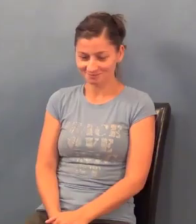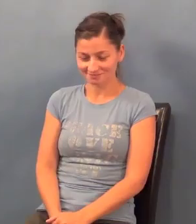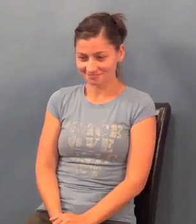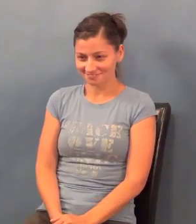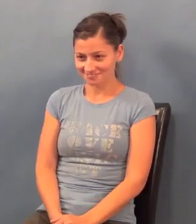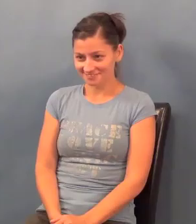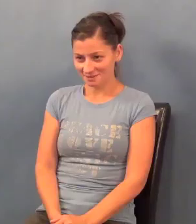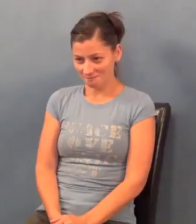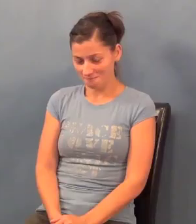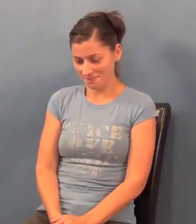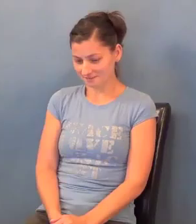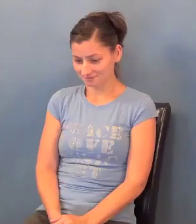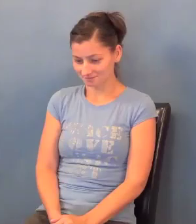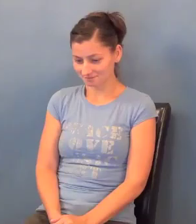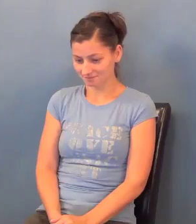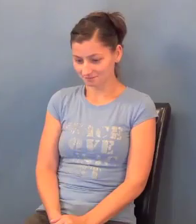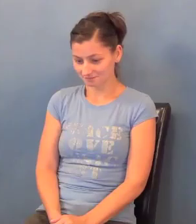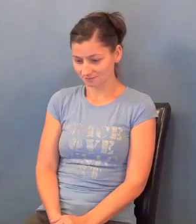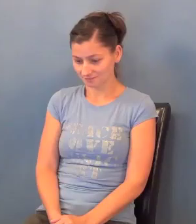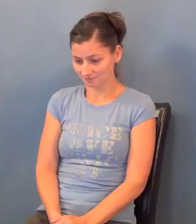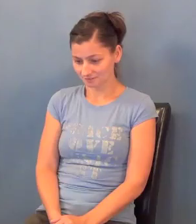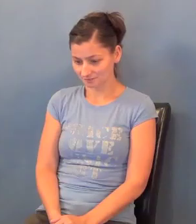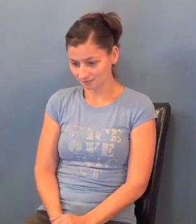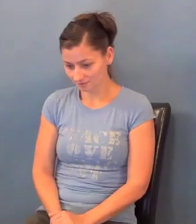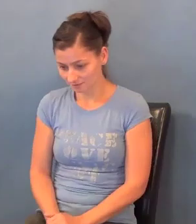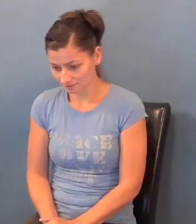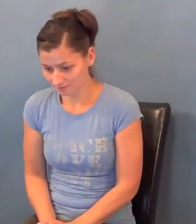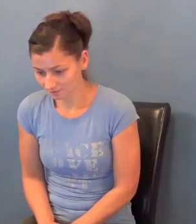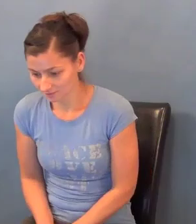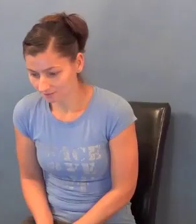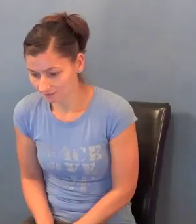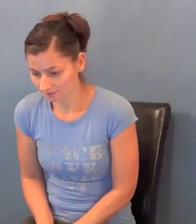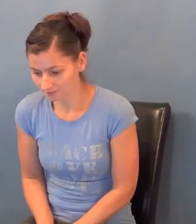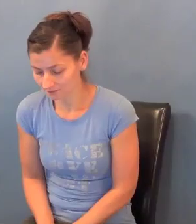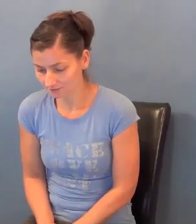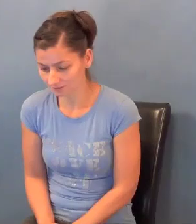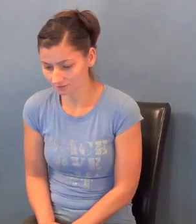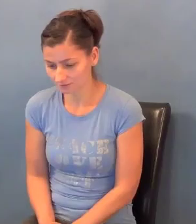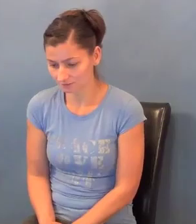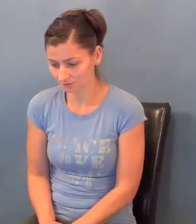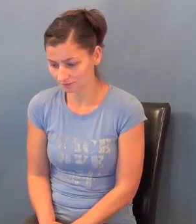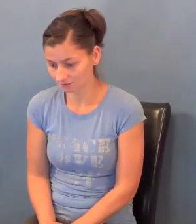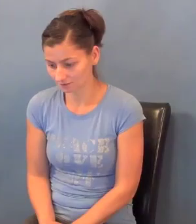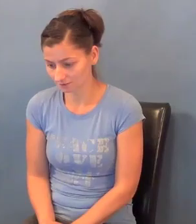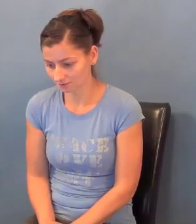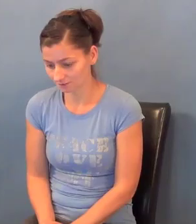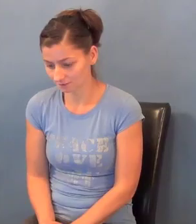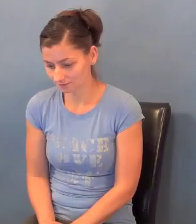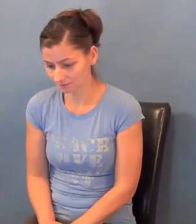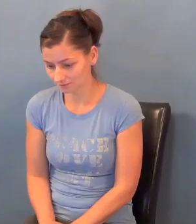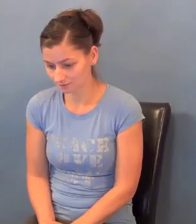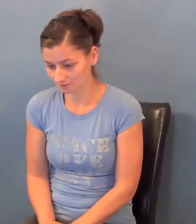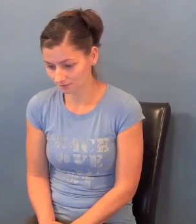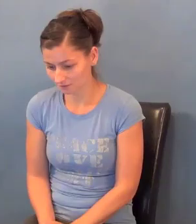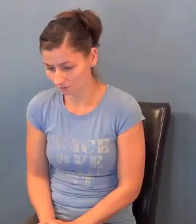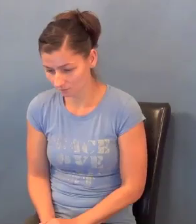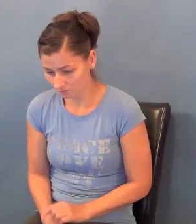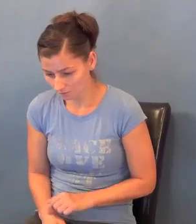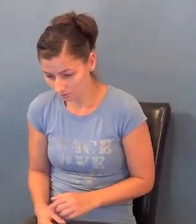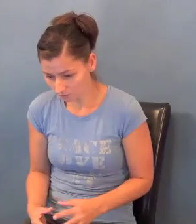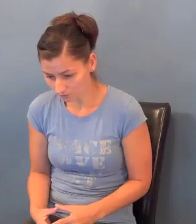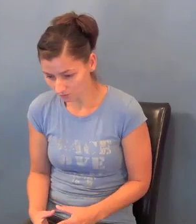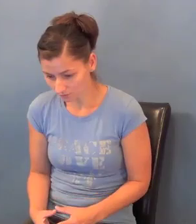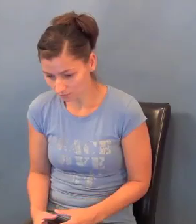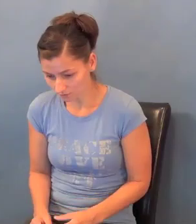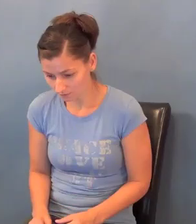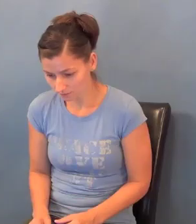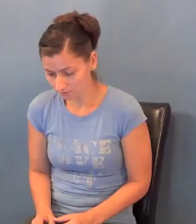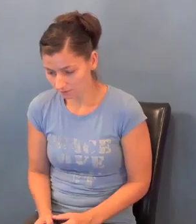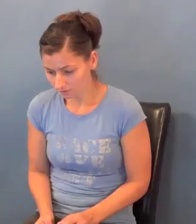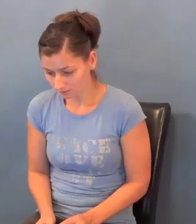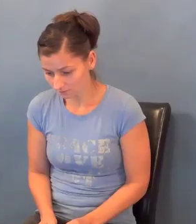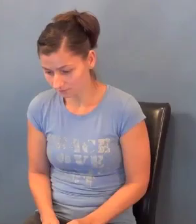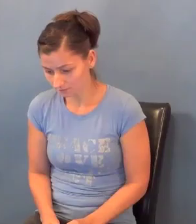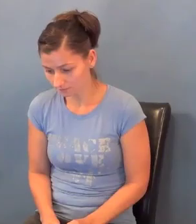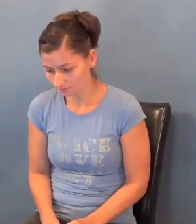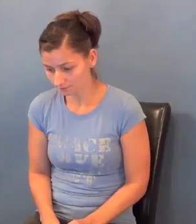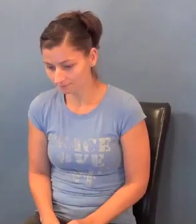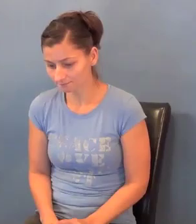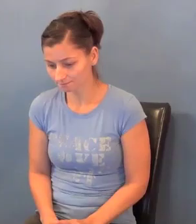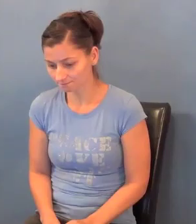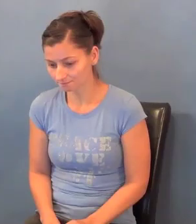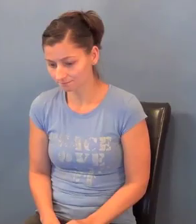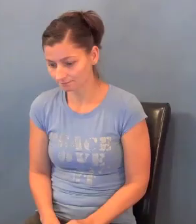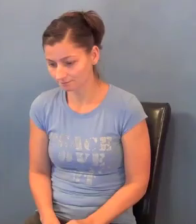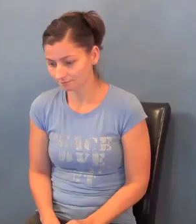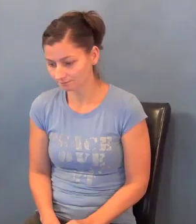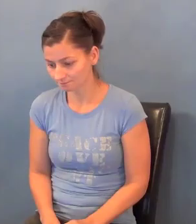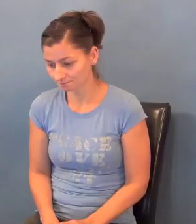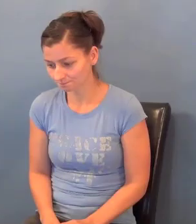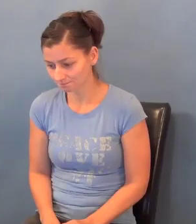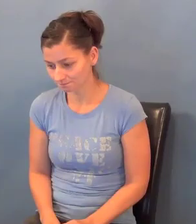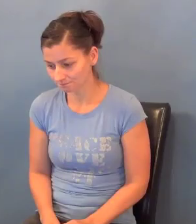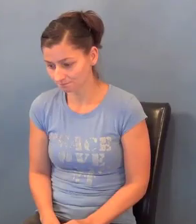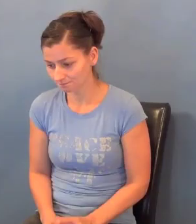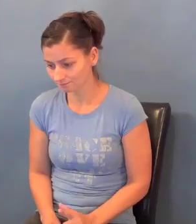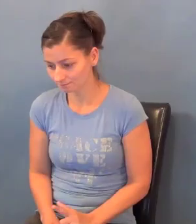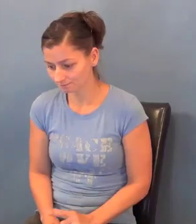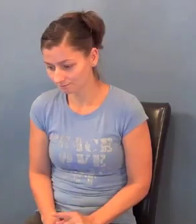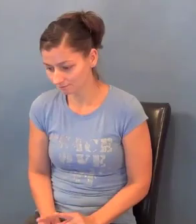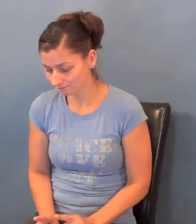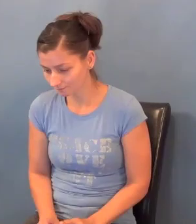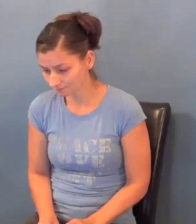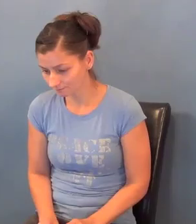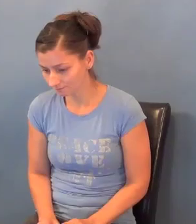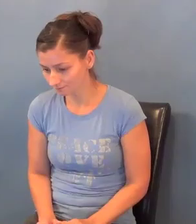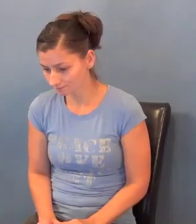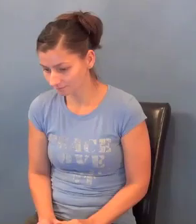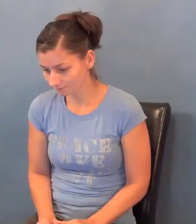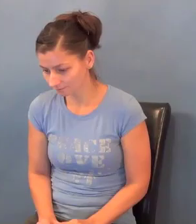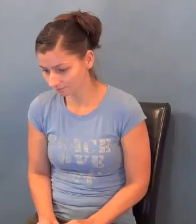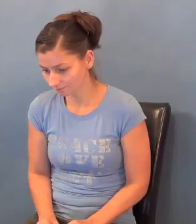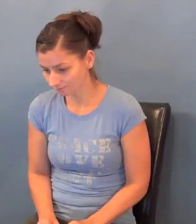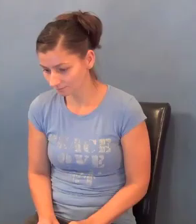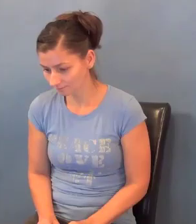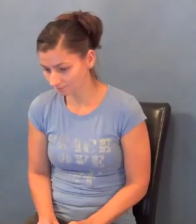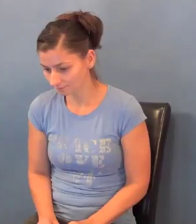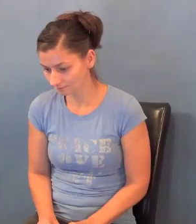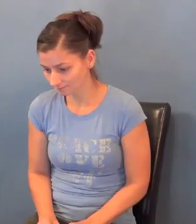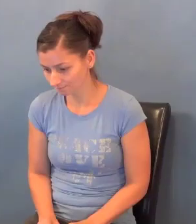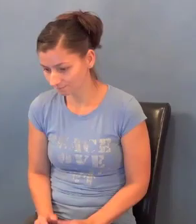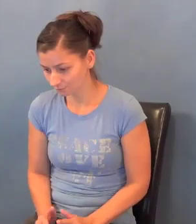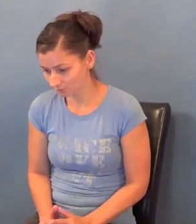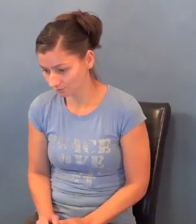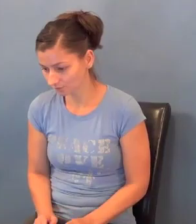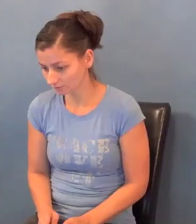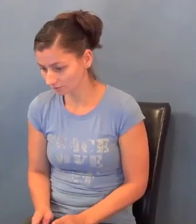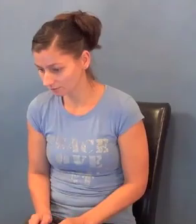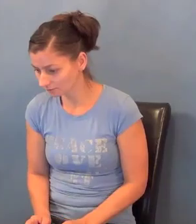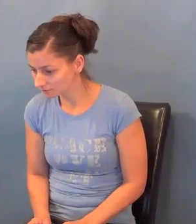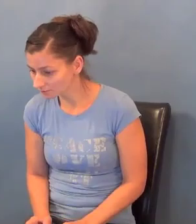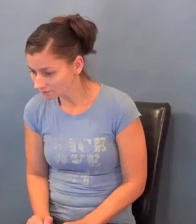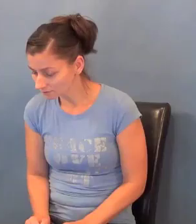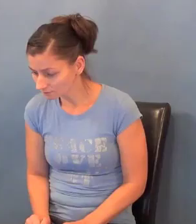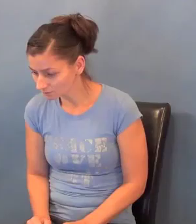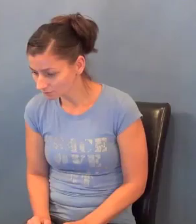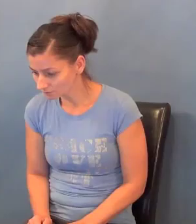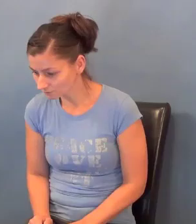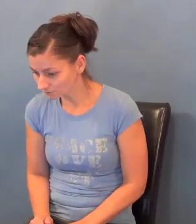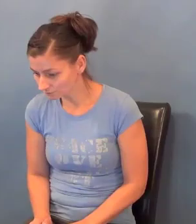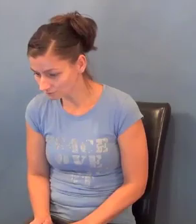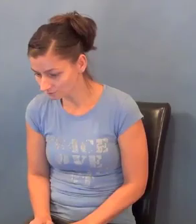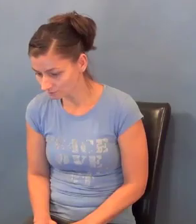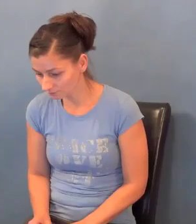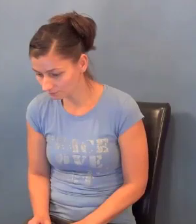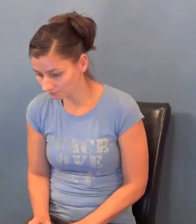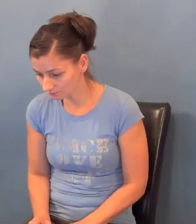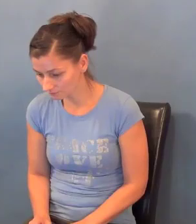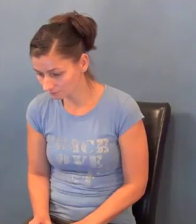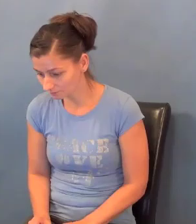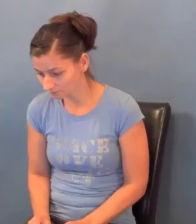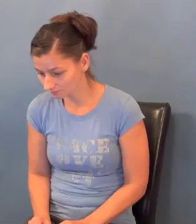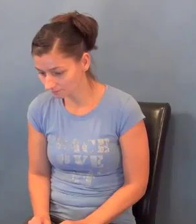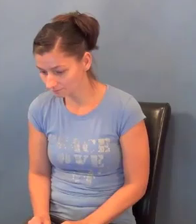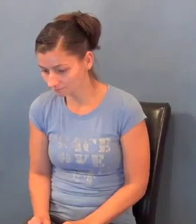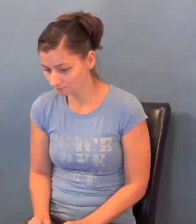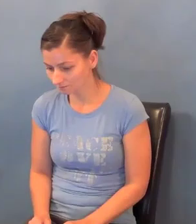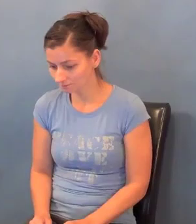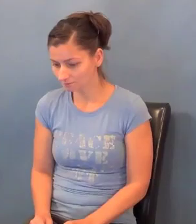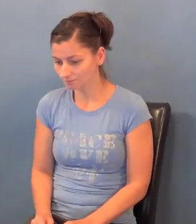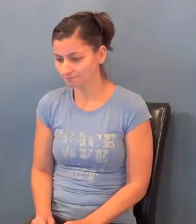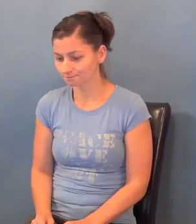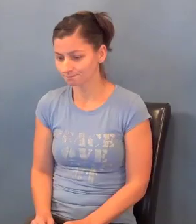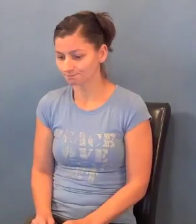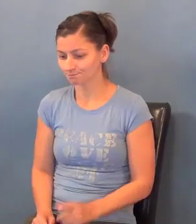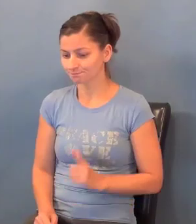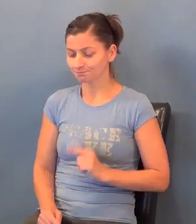Godzina dziesiąta...